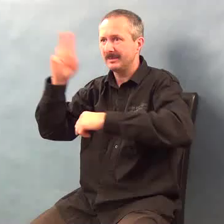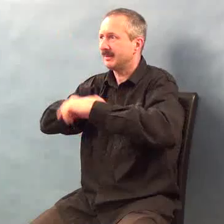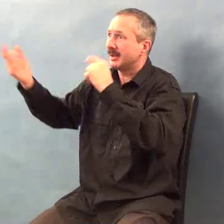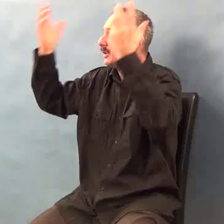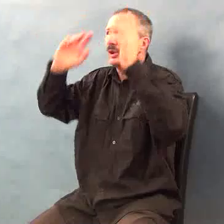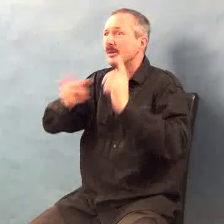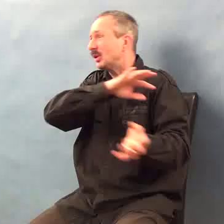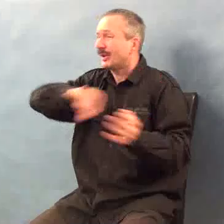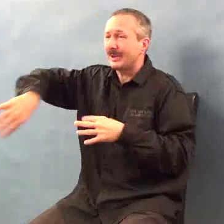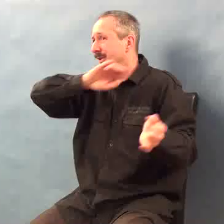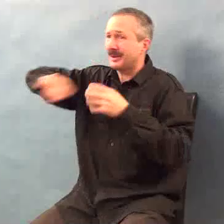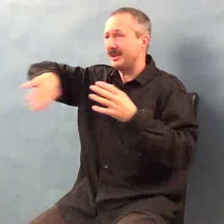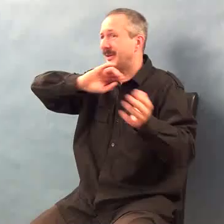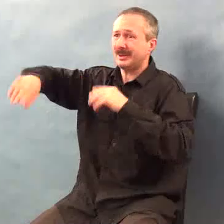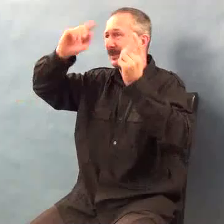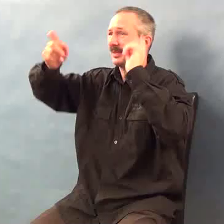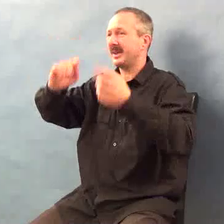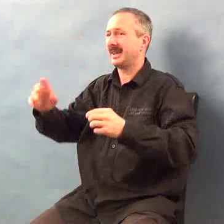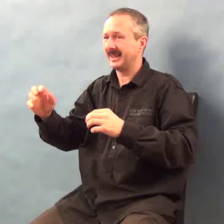Szybko ewakuują wszystkich.